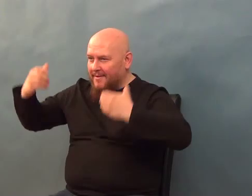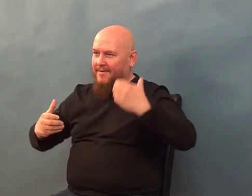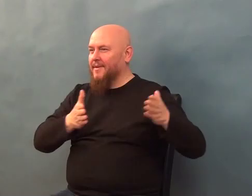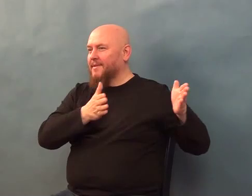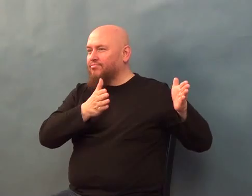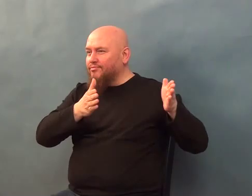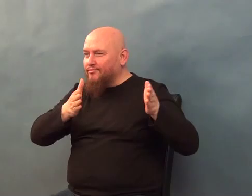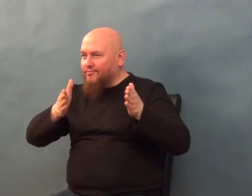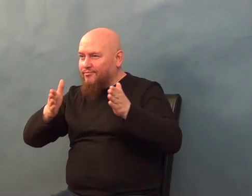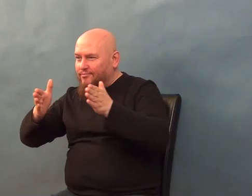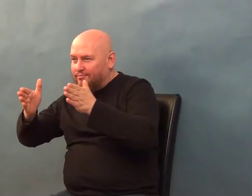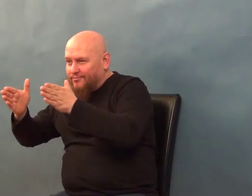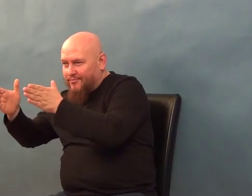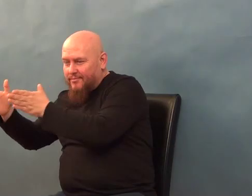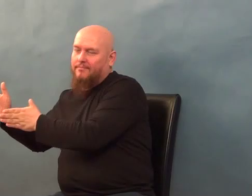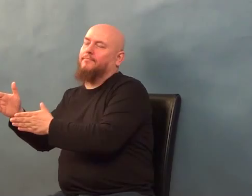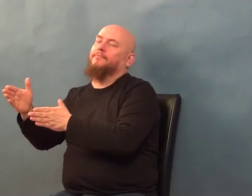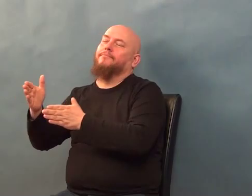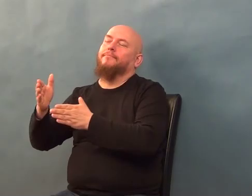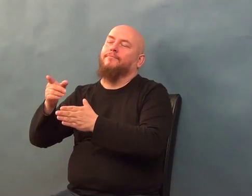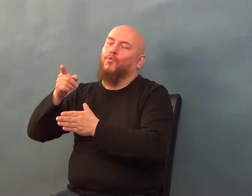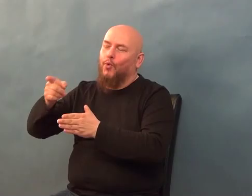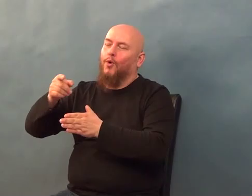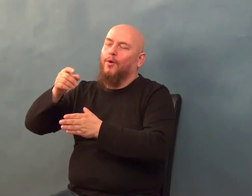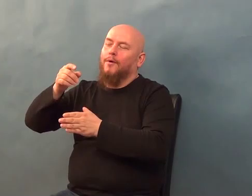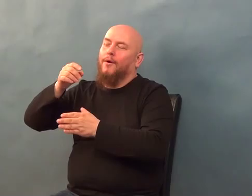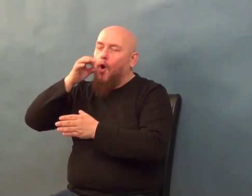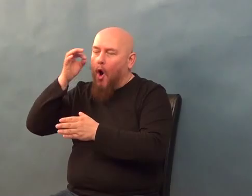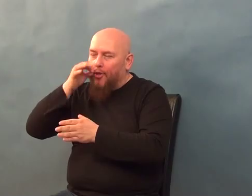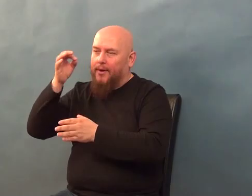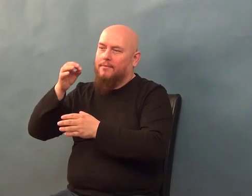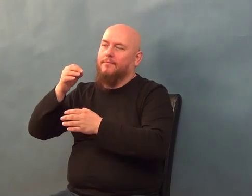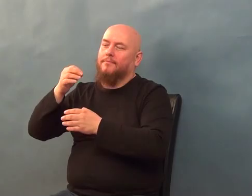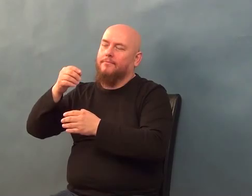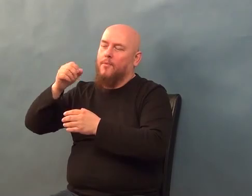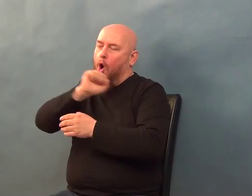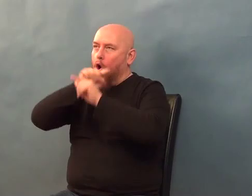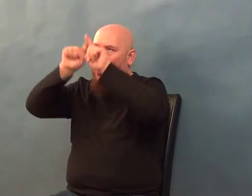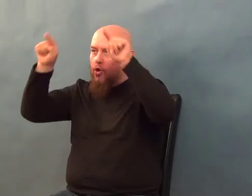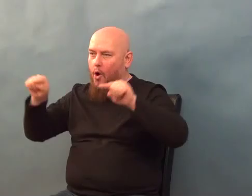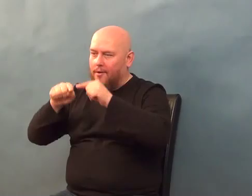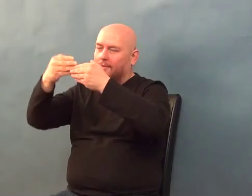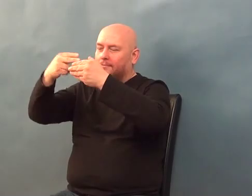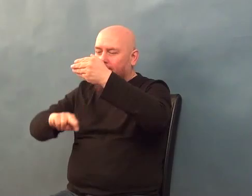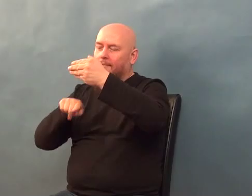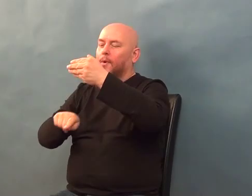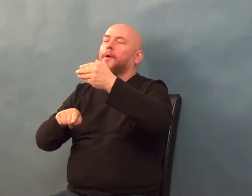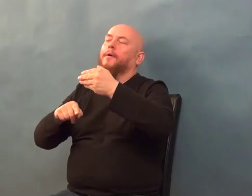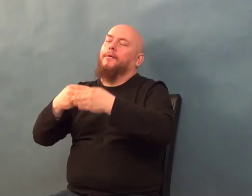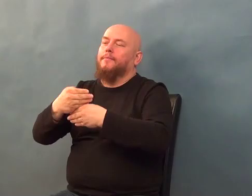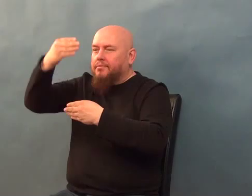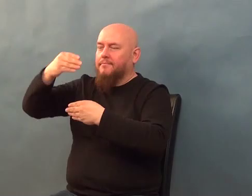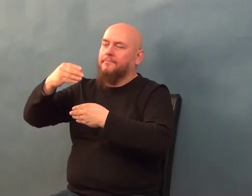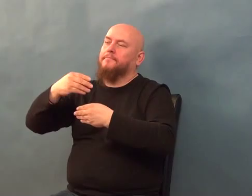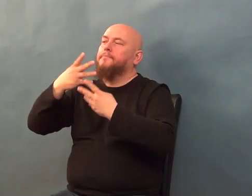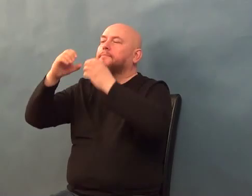Następnie kot w otwartym drugim oknie, na dole, patrzy przez lornetkę.